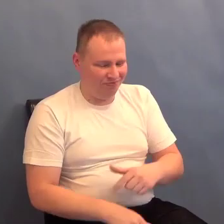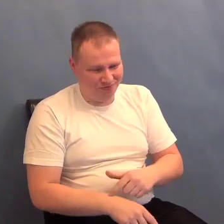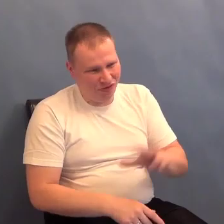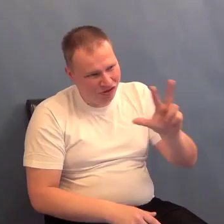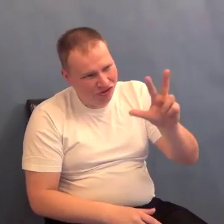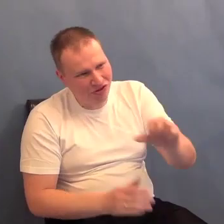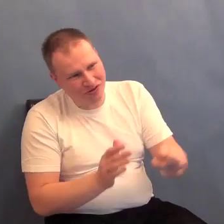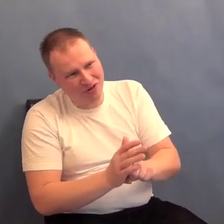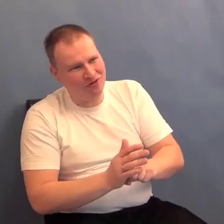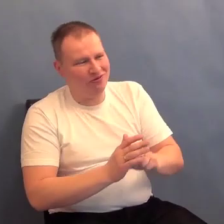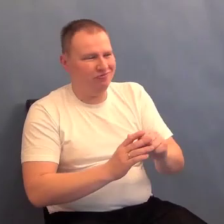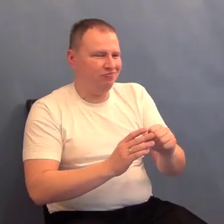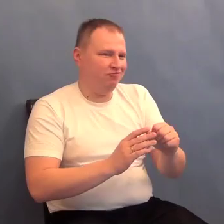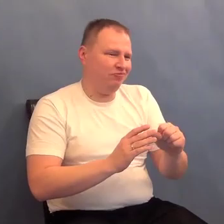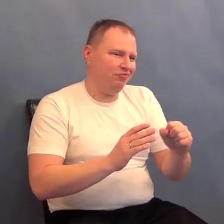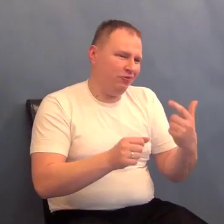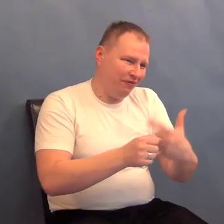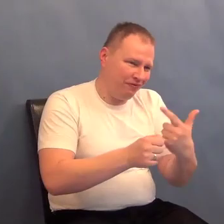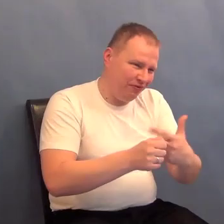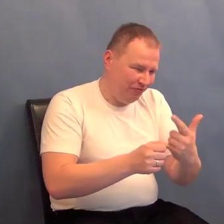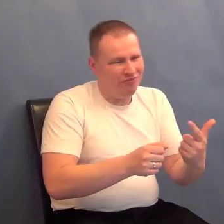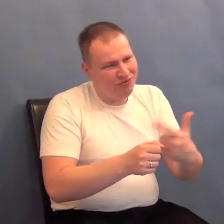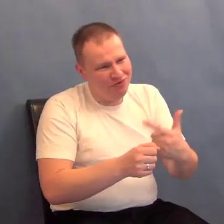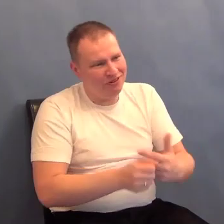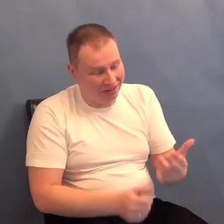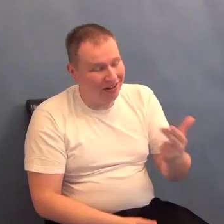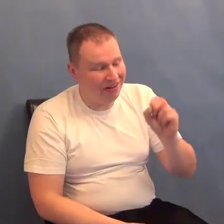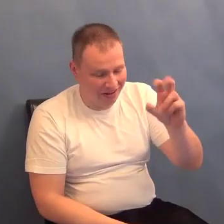O godzinie trzeciej do dwudziestej.